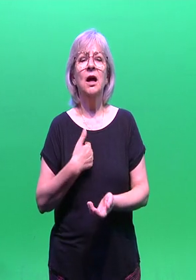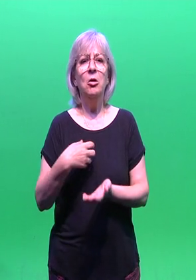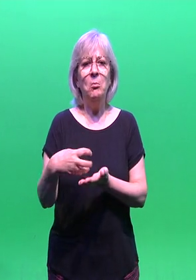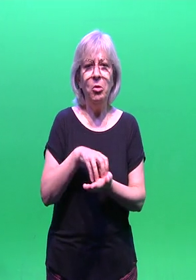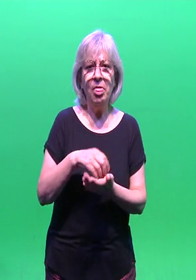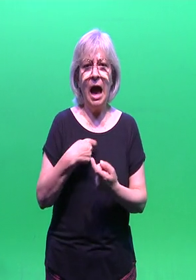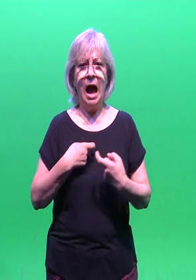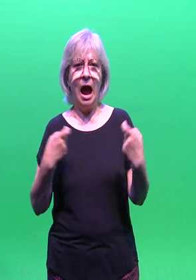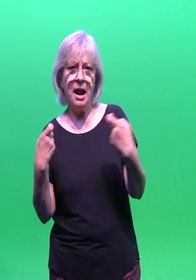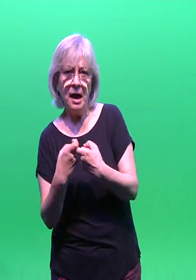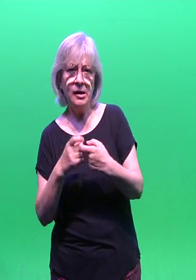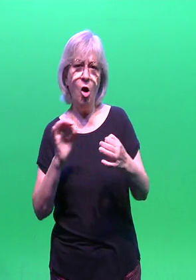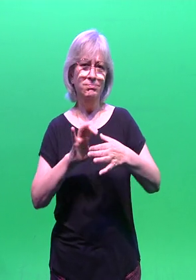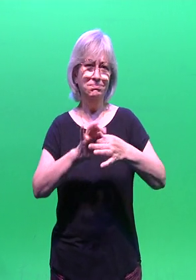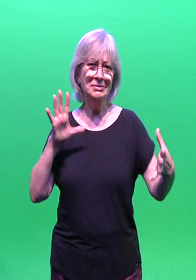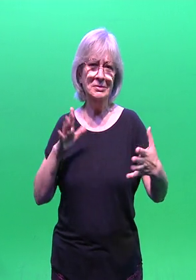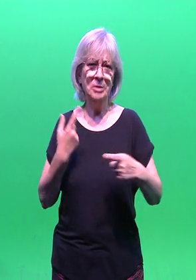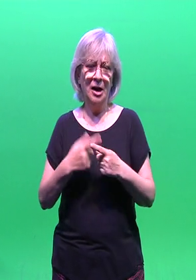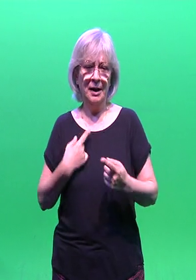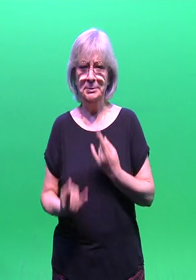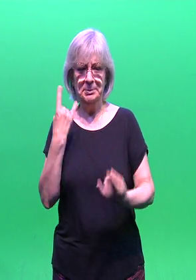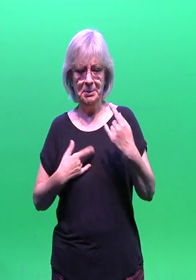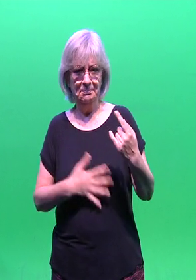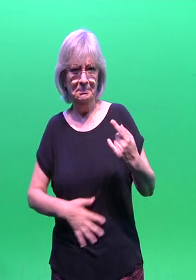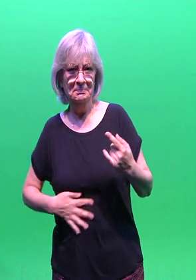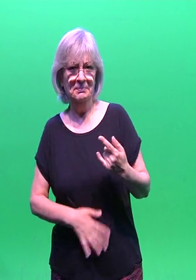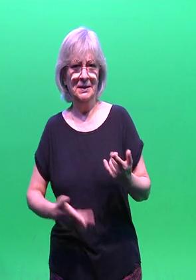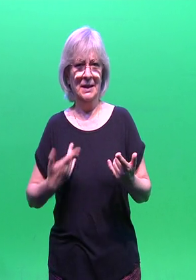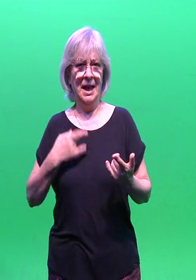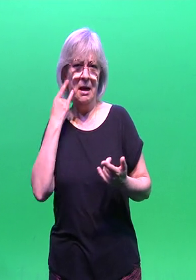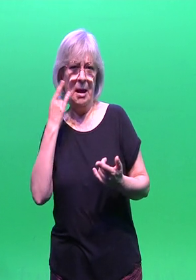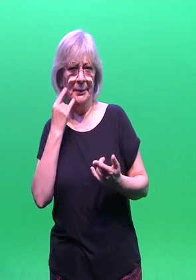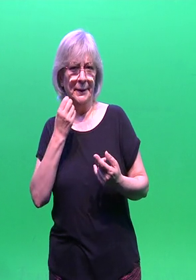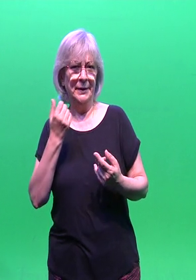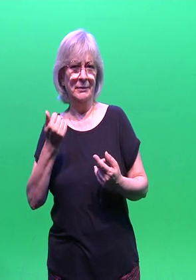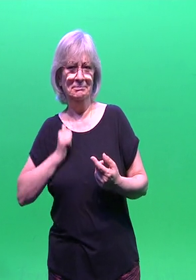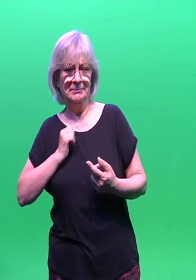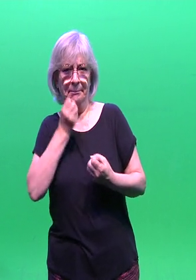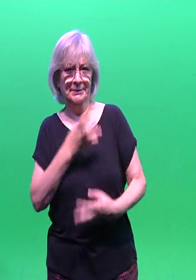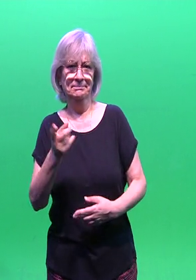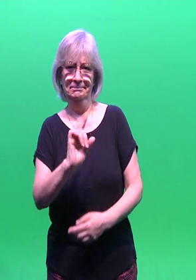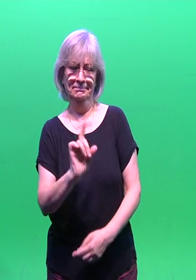No sé si tinc al·lèrgia o intolerància, perquè em fa mal la panxa, i no vaig bé al lavabo, tinc diarrea.